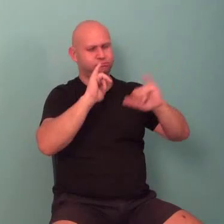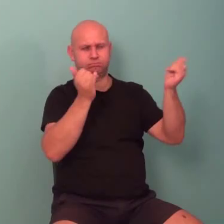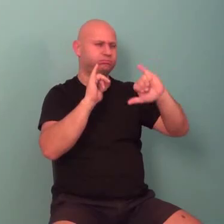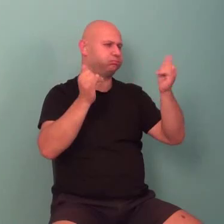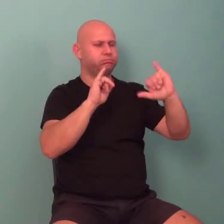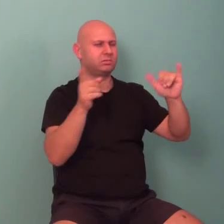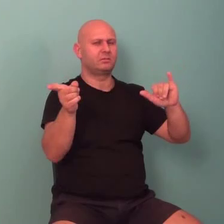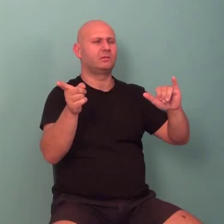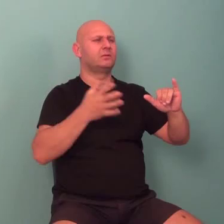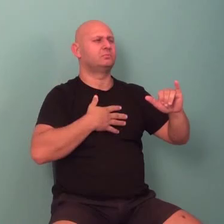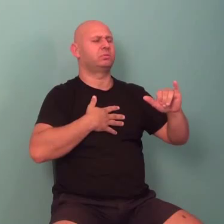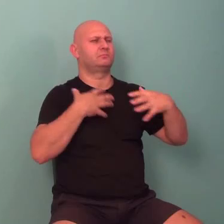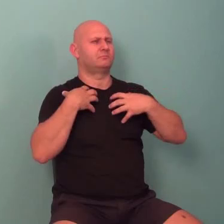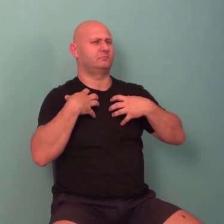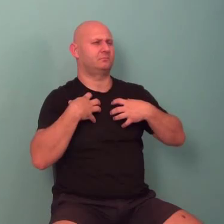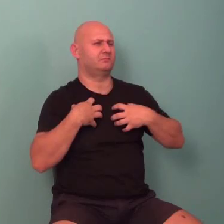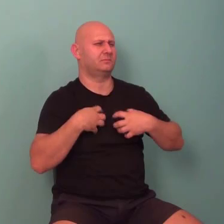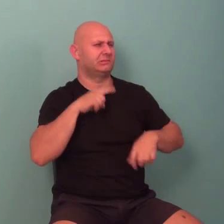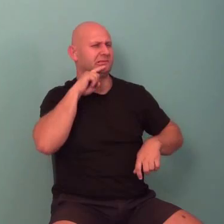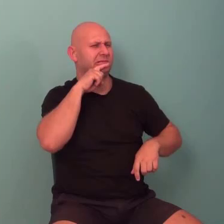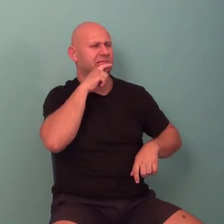Jeden z nich poczuł zmęczenie i powiedział, że chce spać.